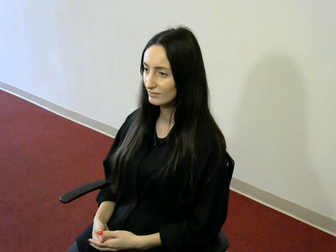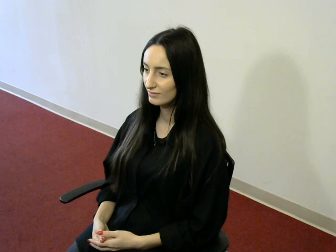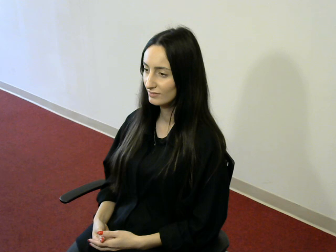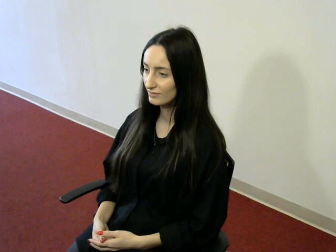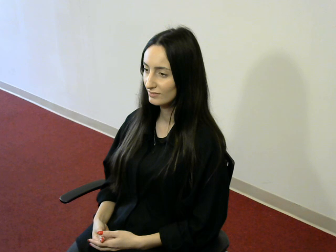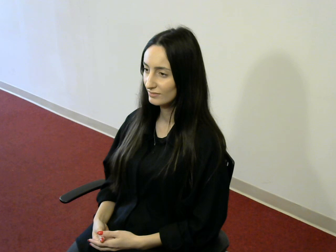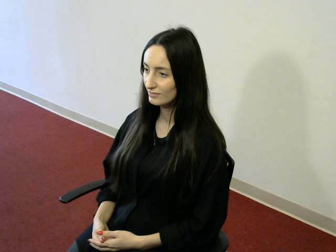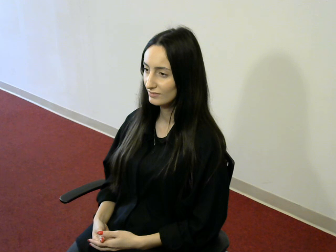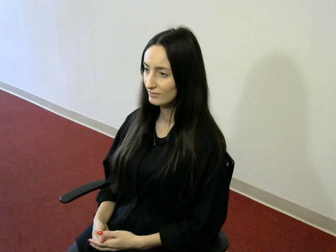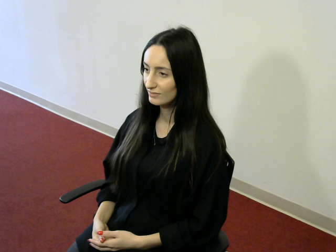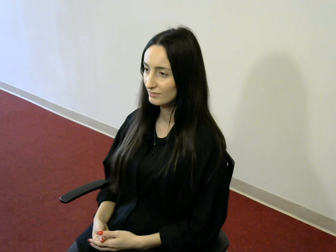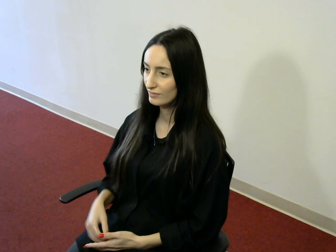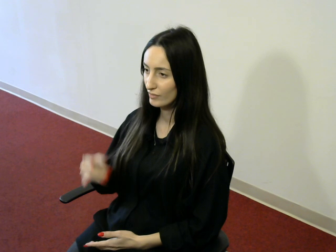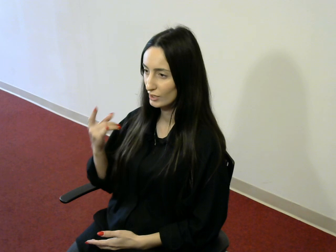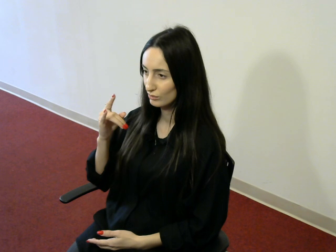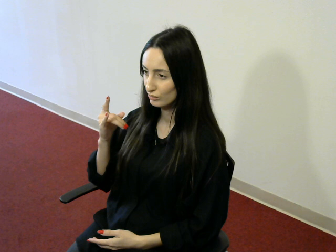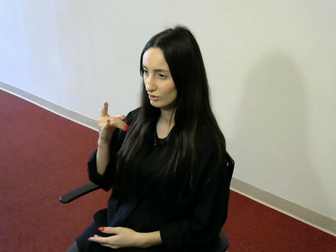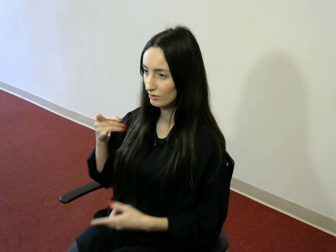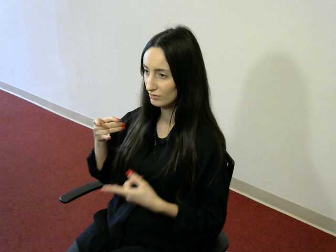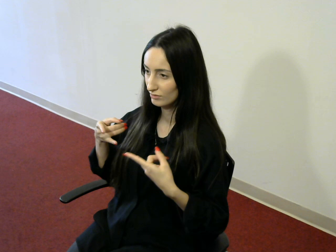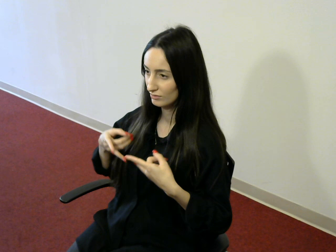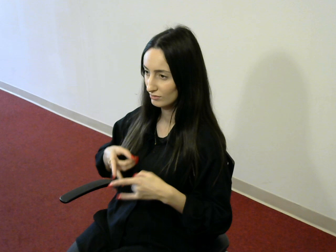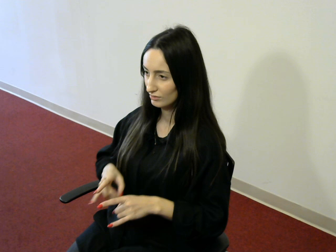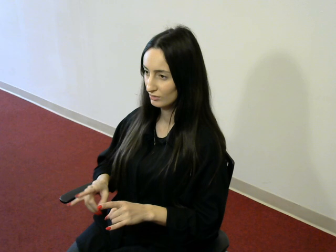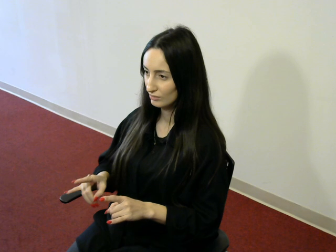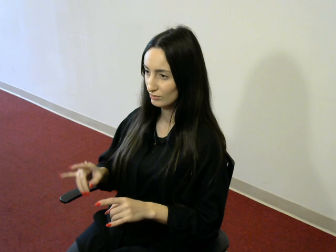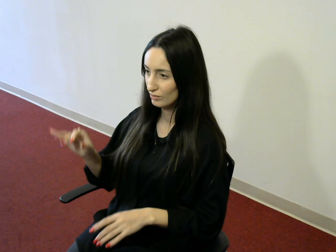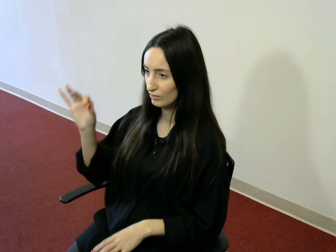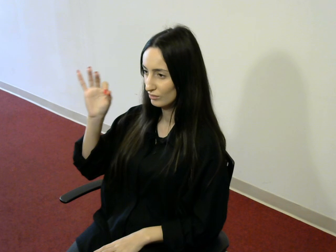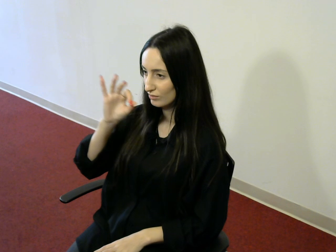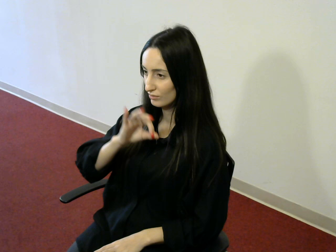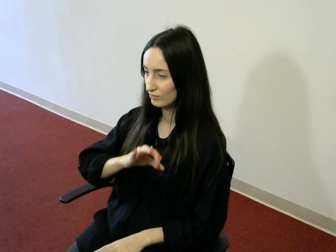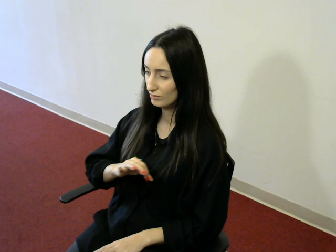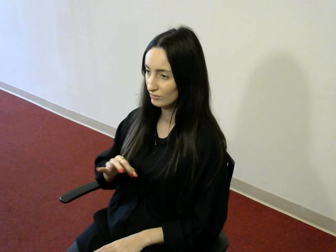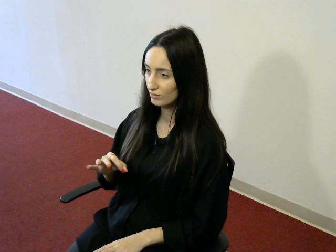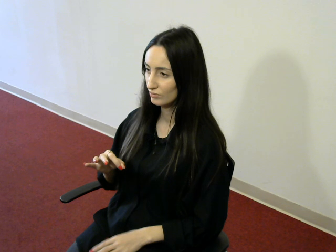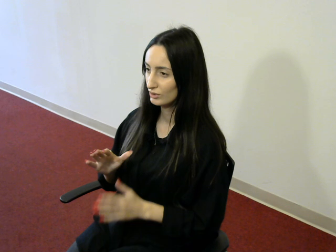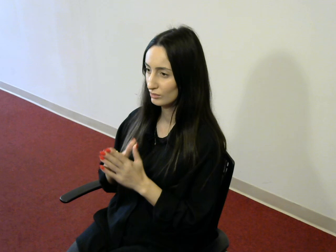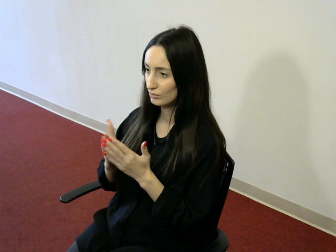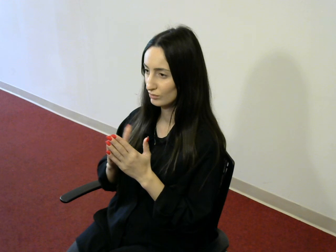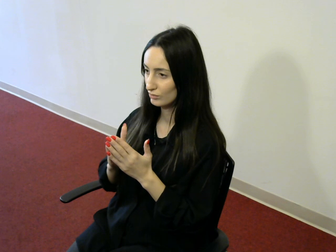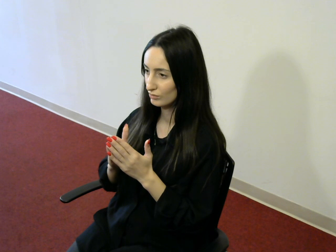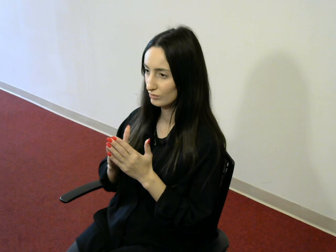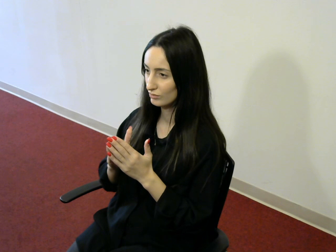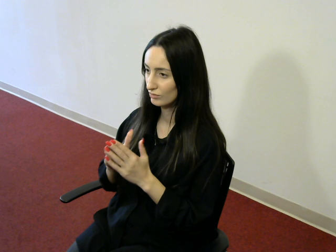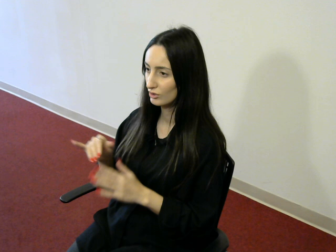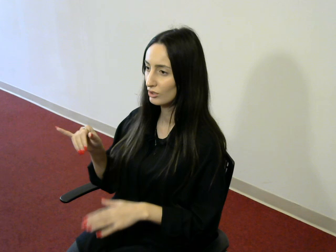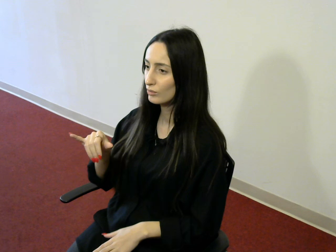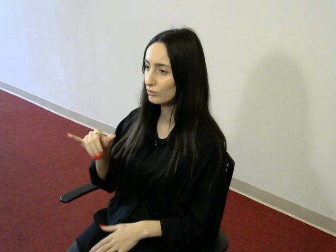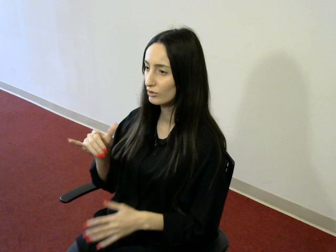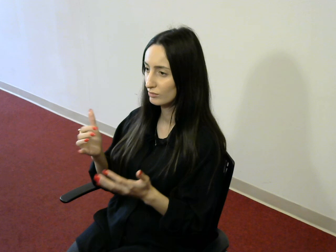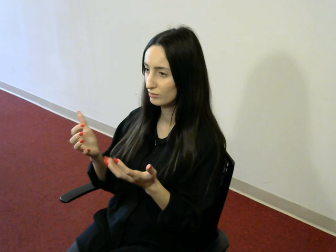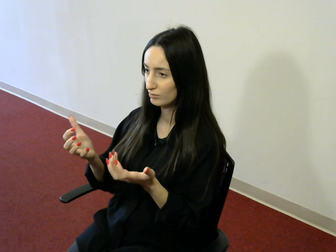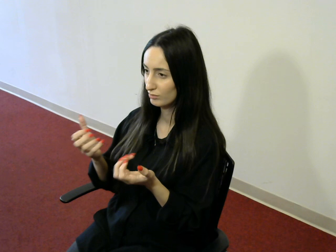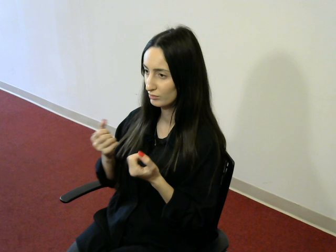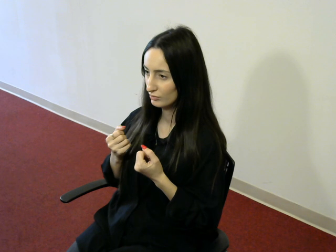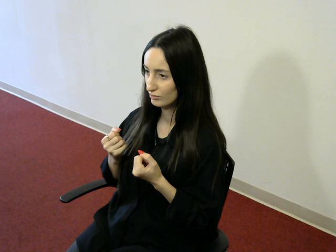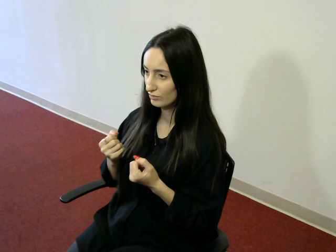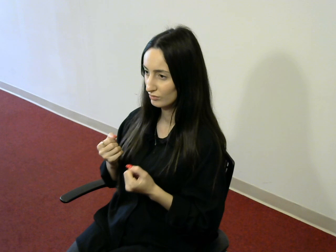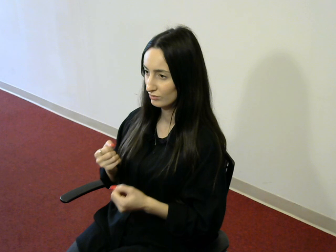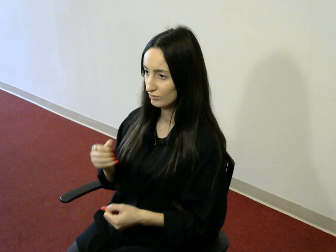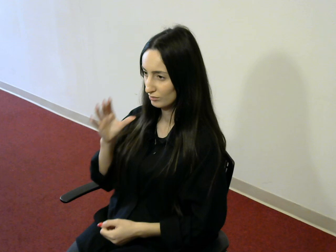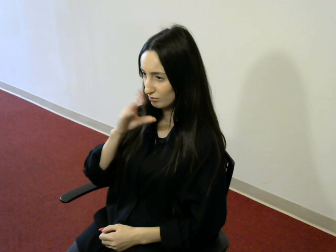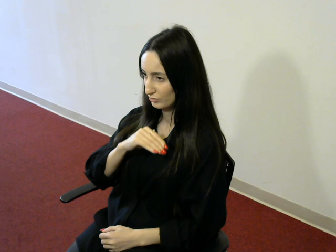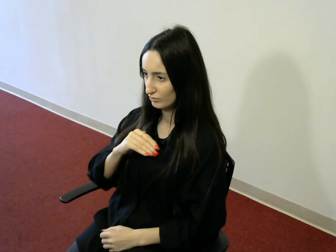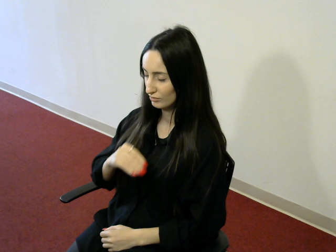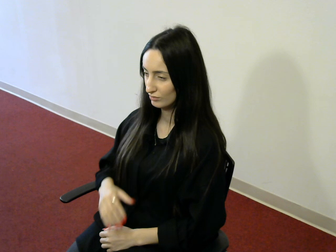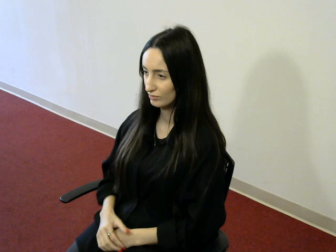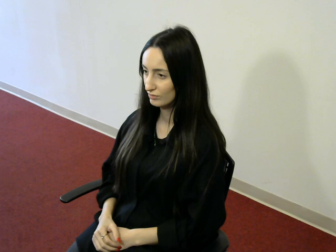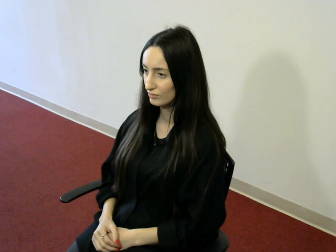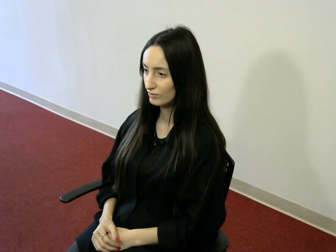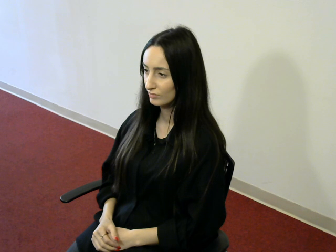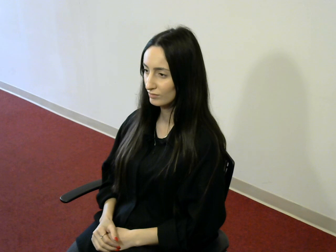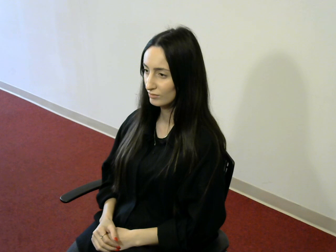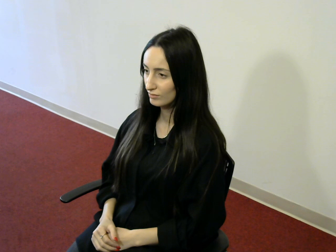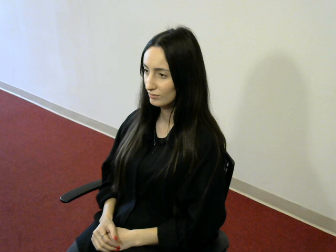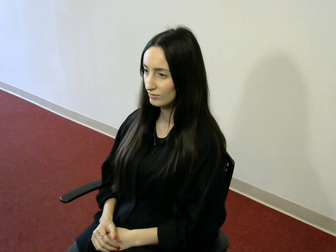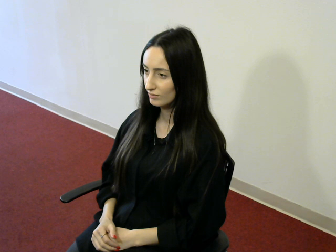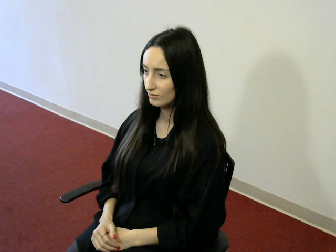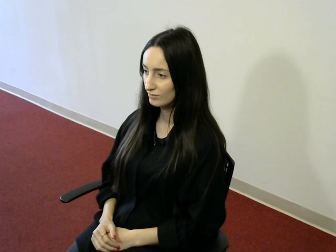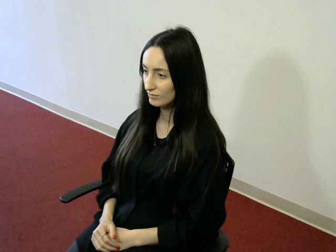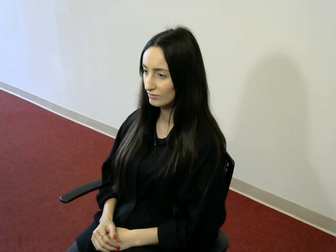Uşağın doğulmasına görə verilən ödəniş hardan alınır?